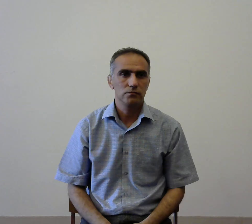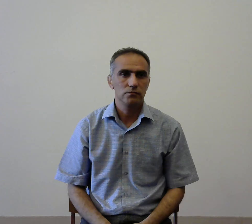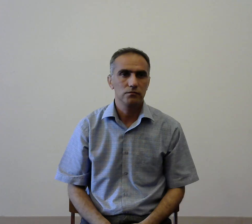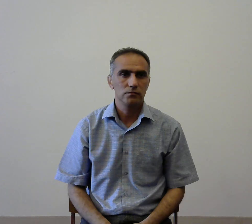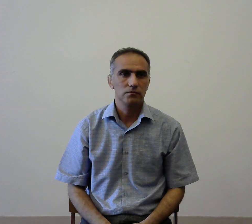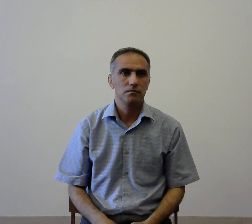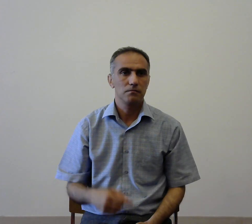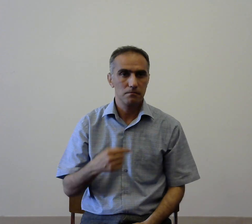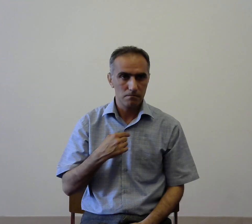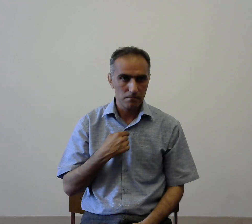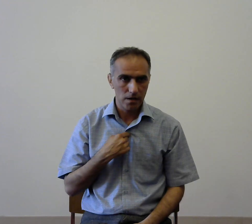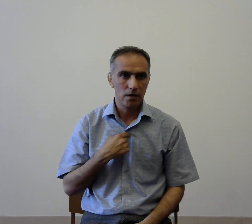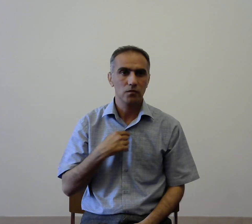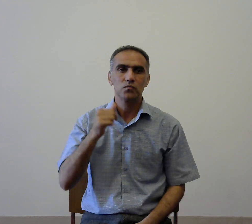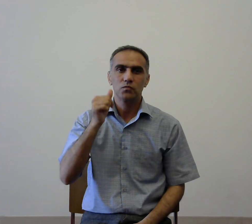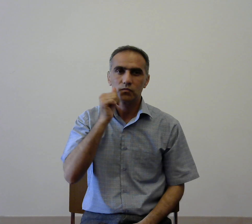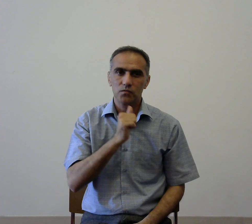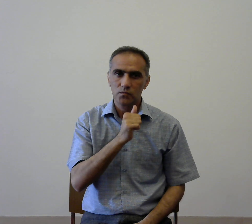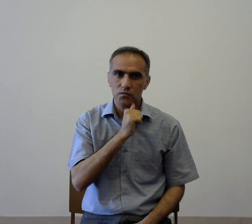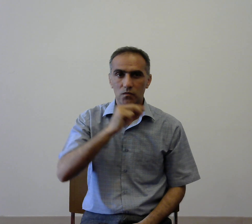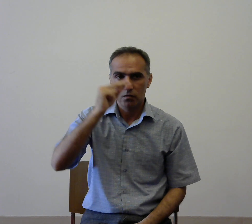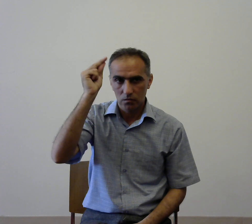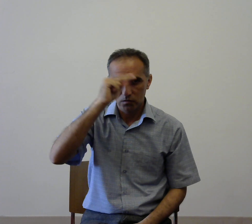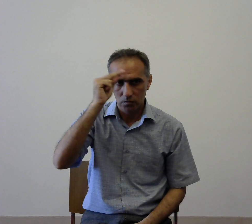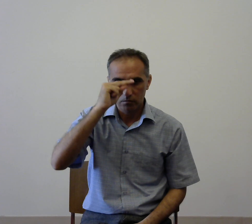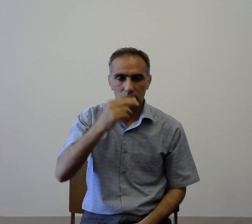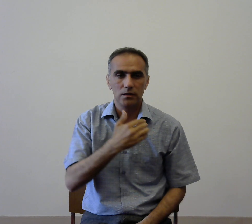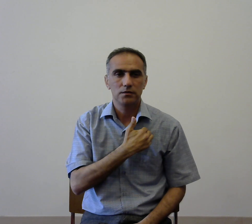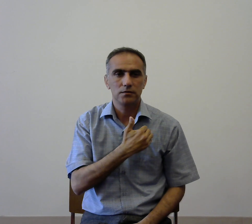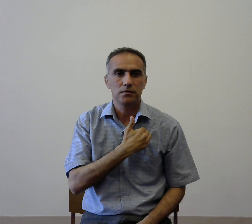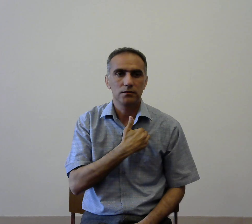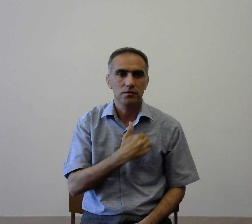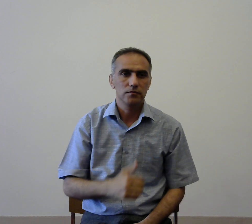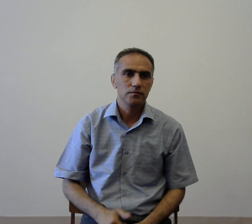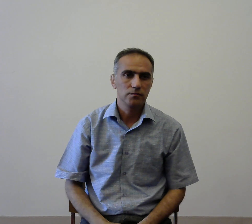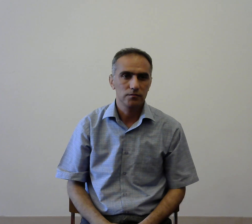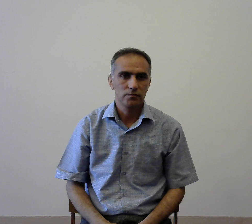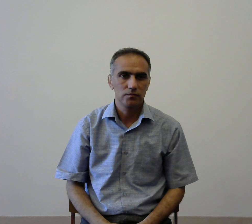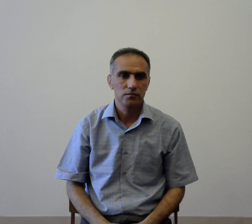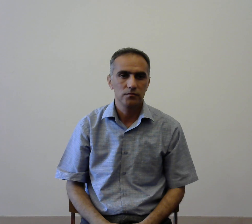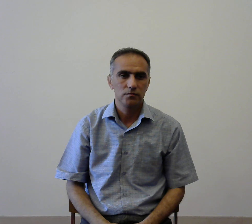Mən kodlaşdırma öyrənmək istəyirəm